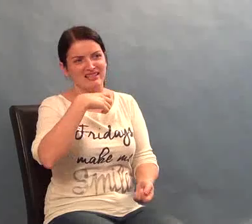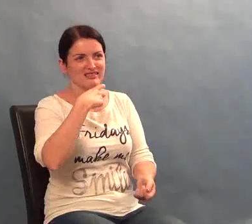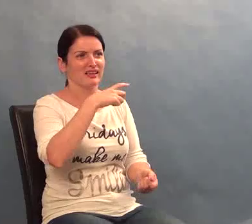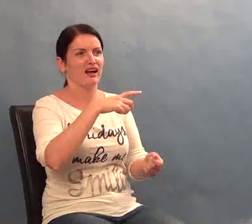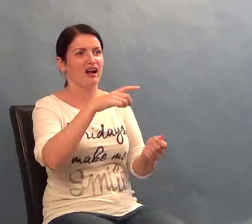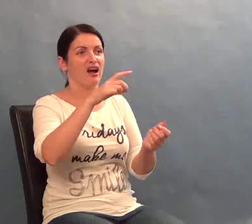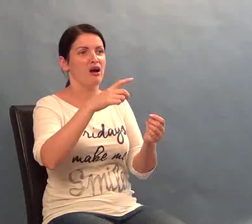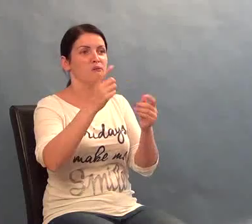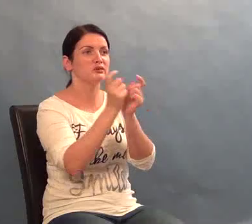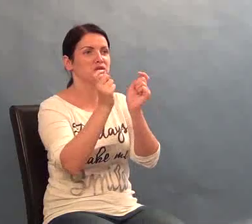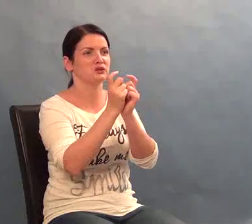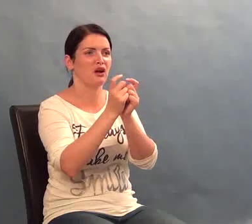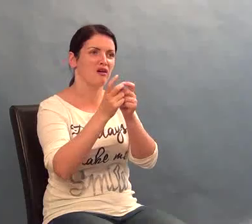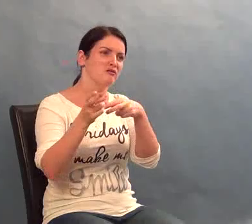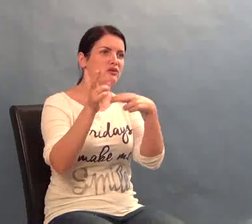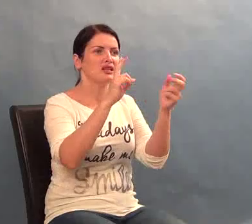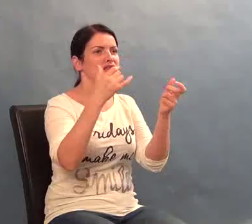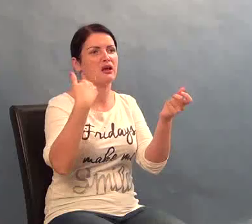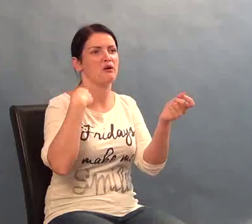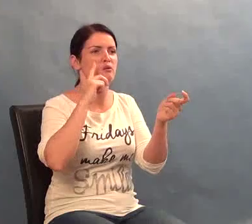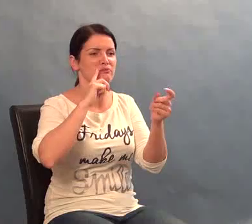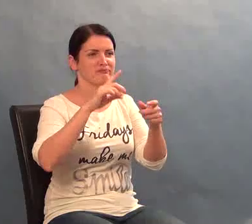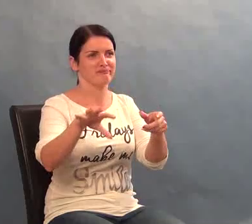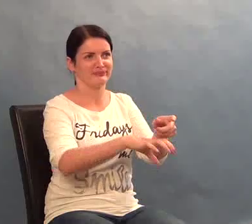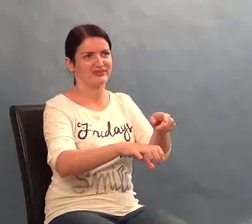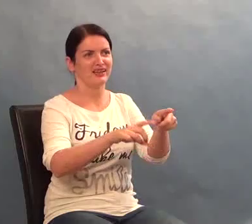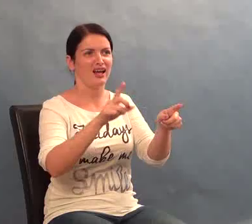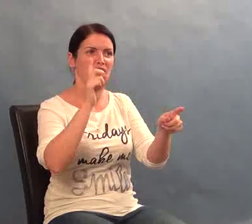Podchodzą blisko miejsca, gdzie chłopak ukradł kosz.